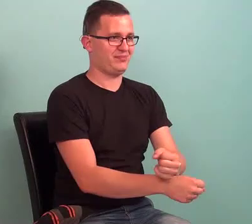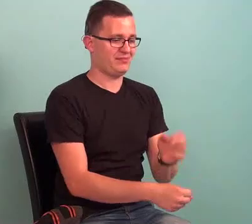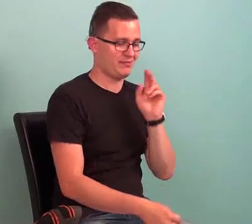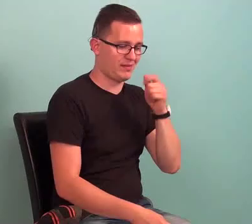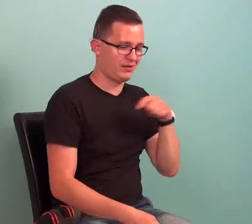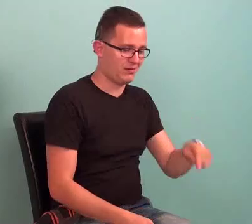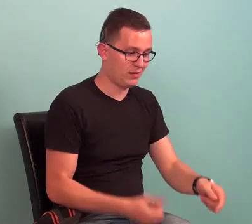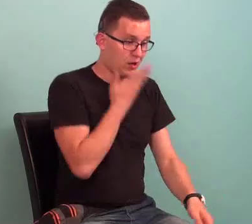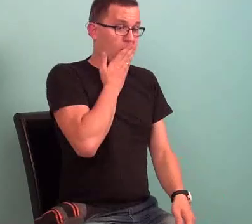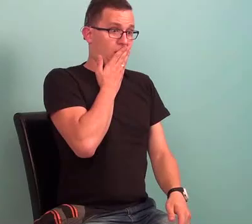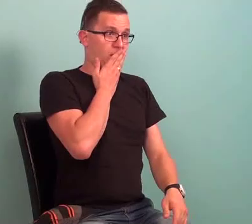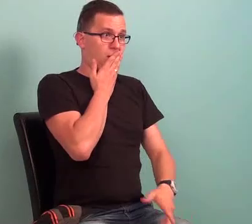Mama, dziewczyna przychodzi i jest w szoku.